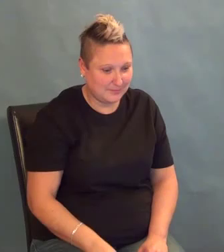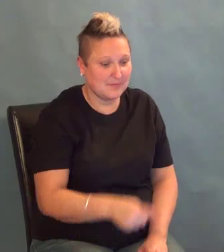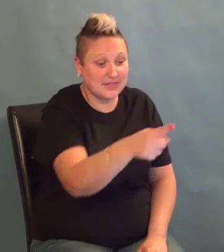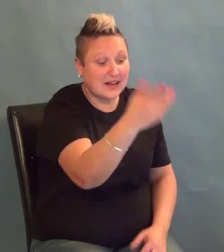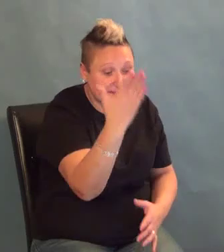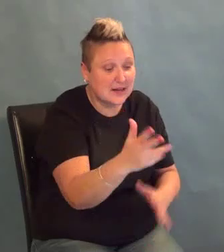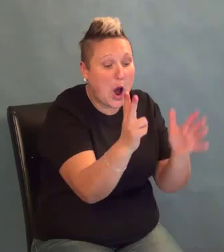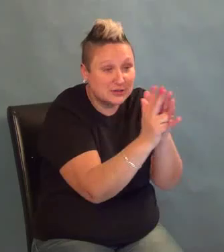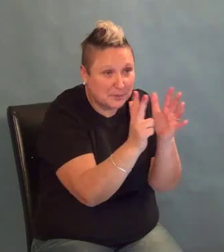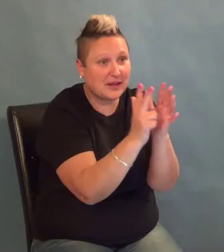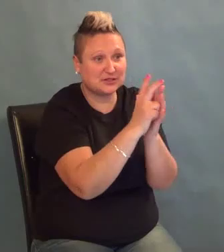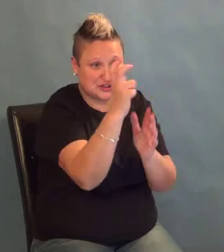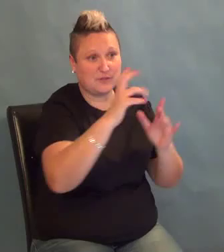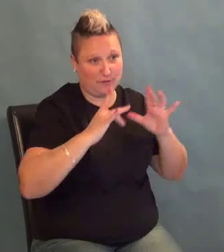Ty chcesz osiemnastego, w czwartek mieć wolne.